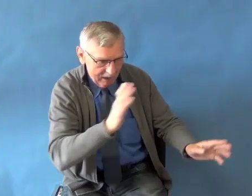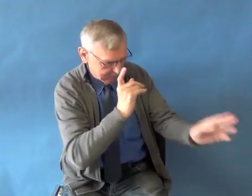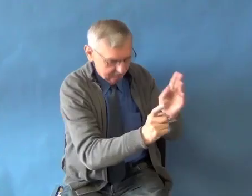Głowa.